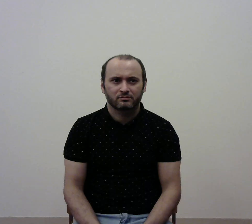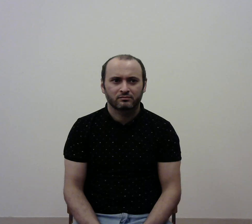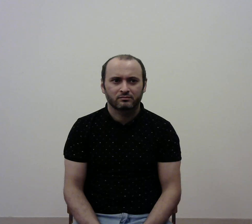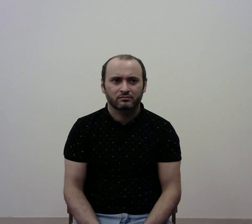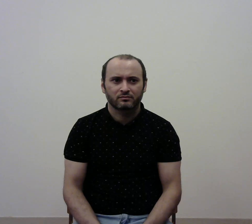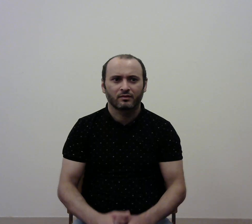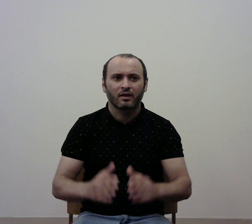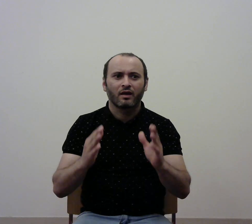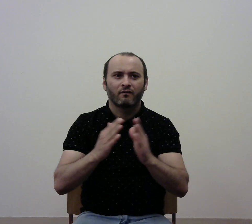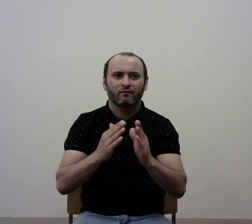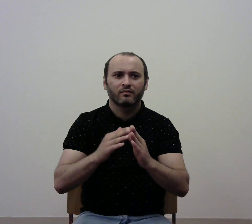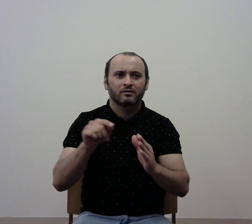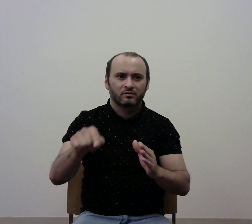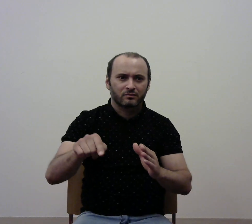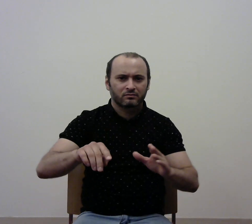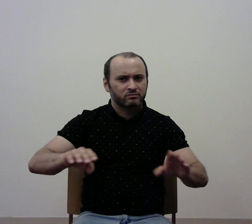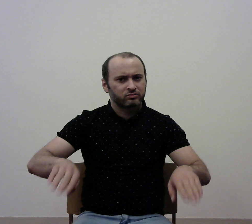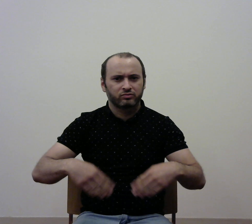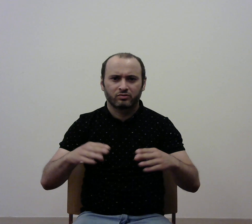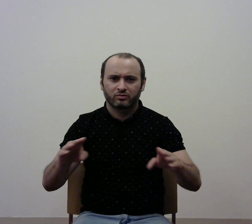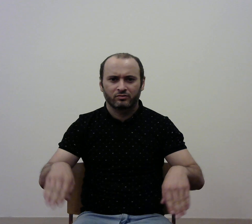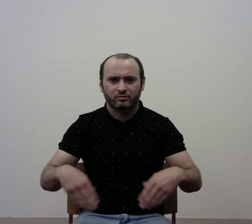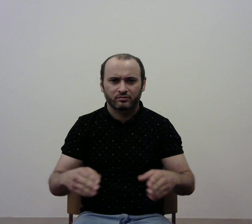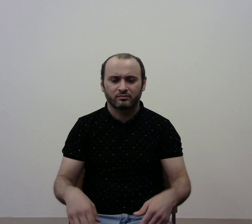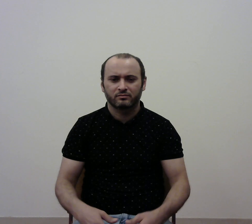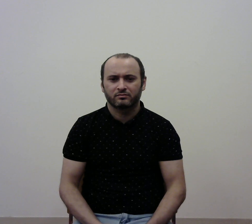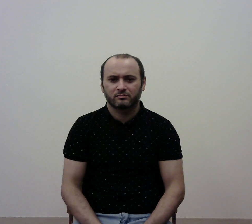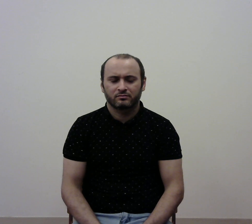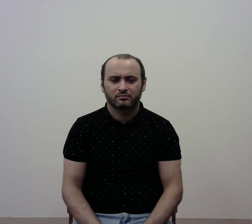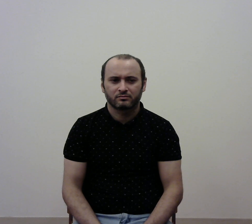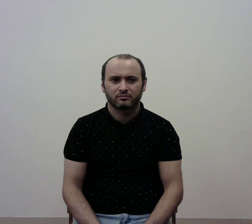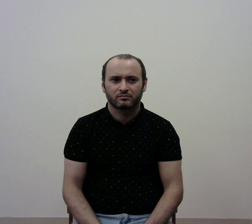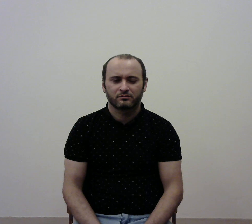Evdə heç kəs yoxdur